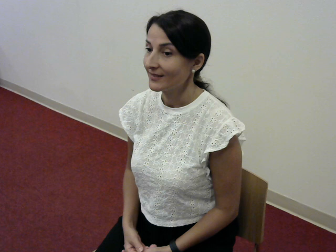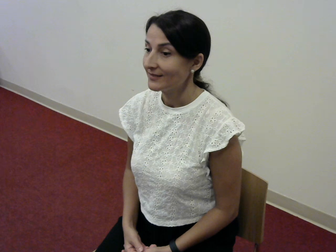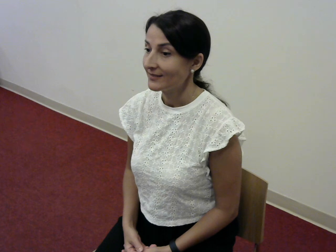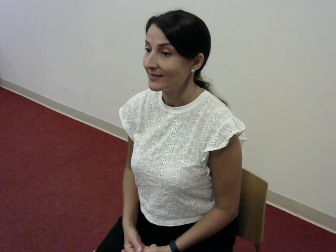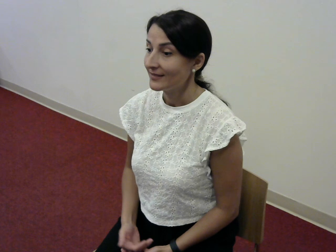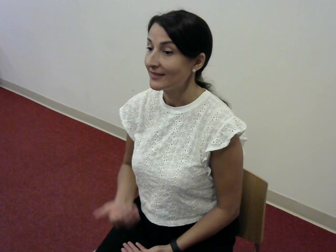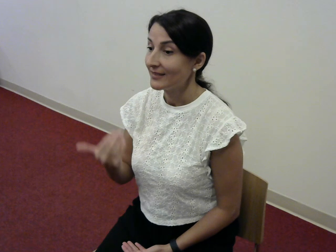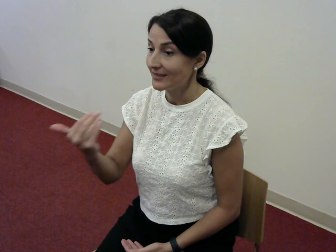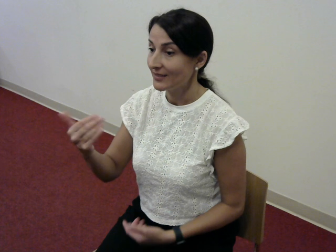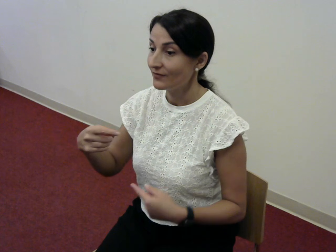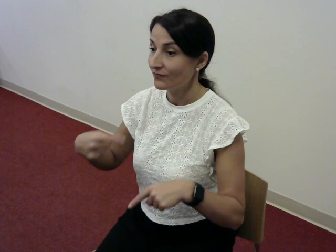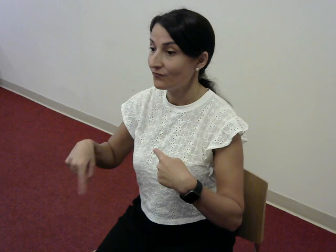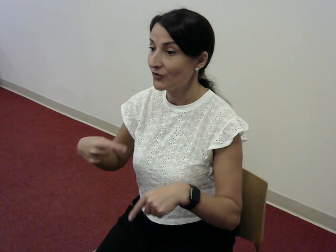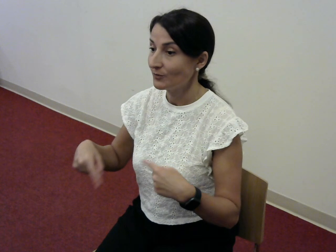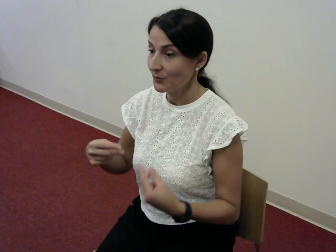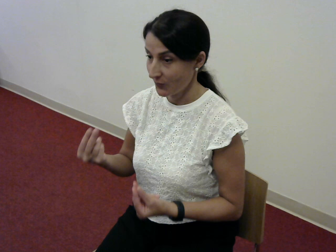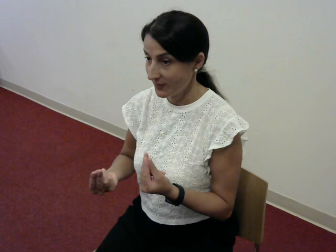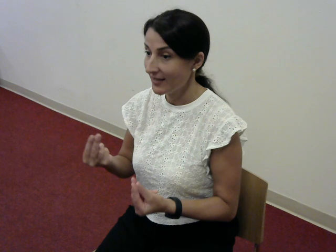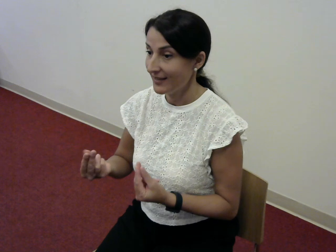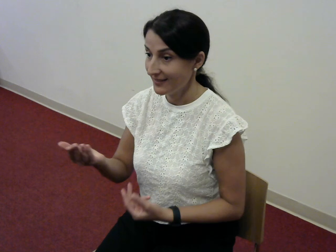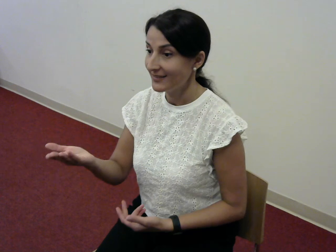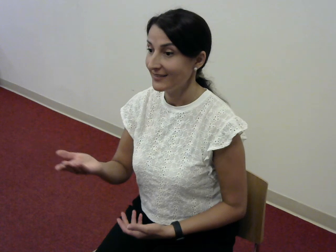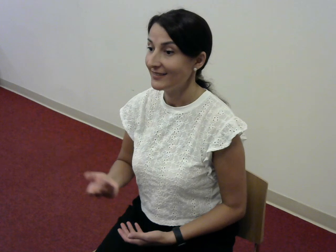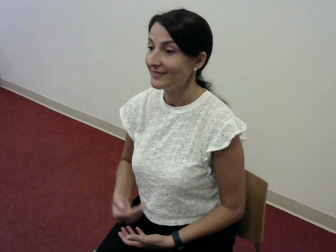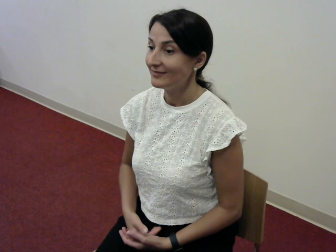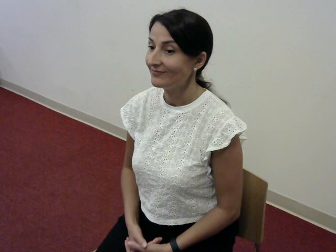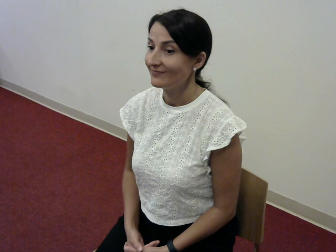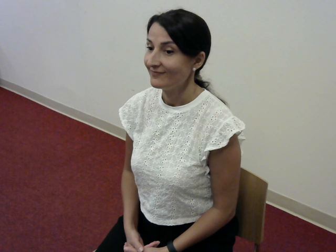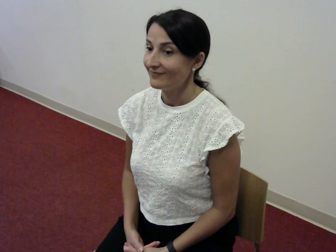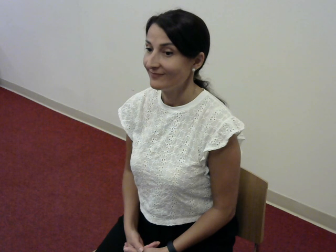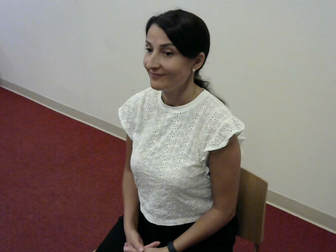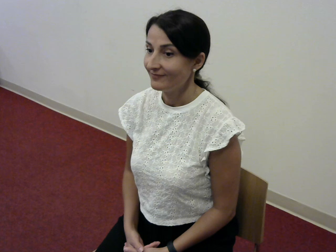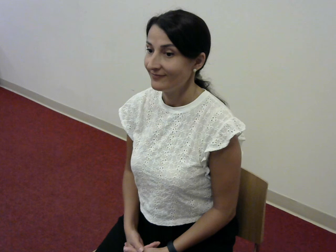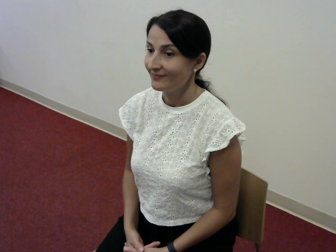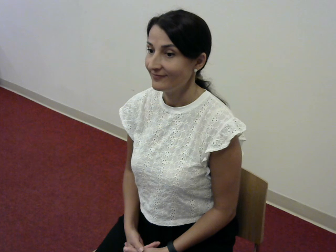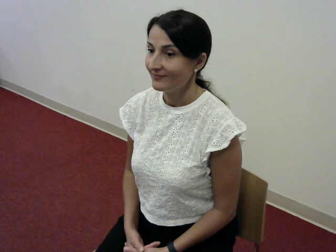Siz futbol oynayırsınız?